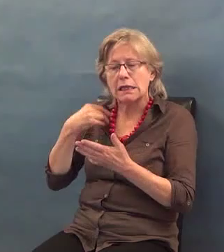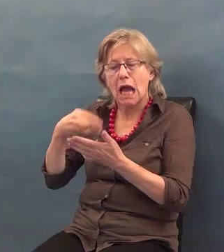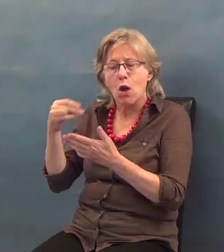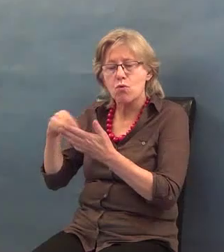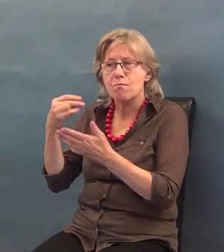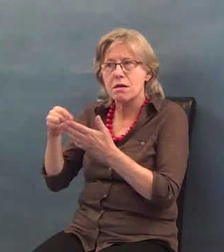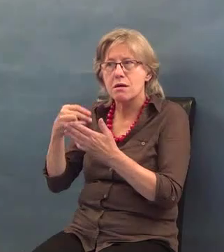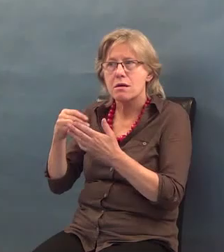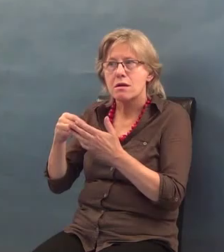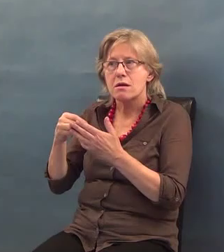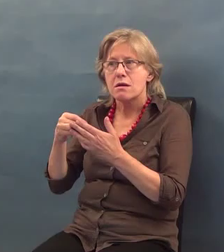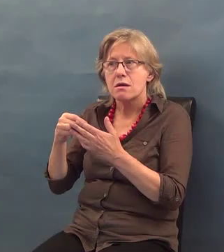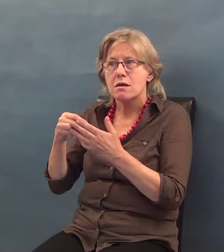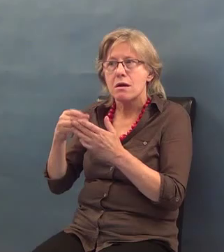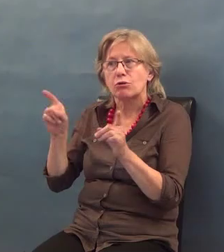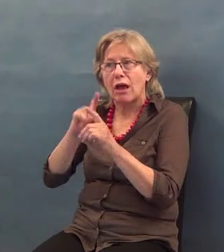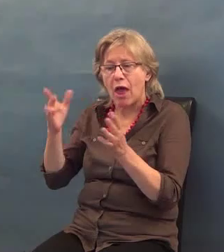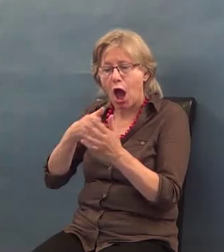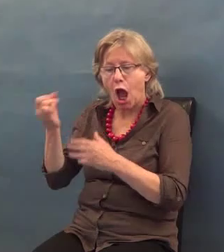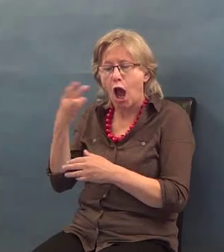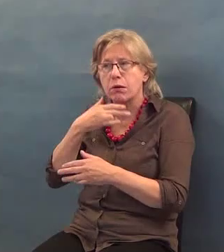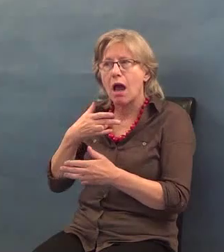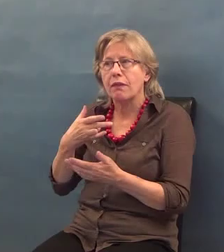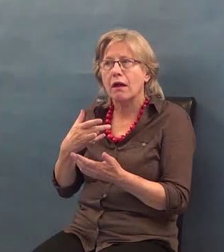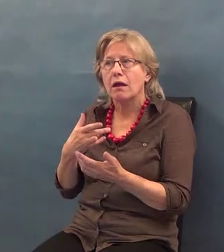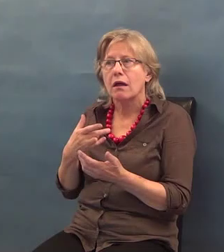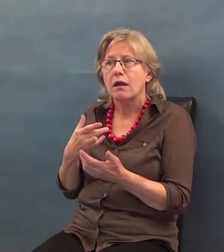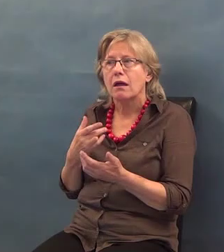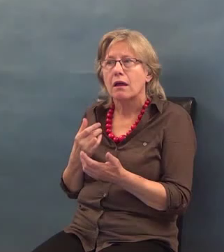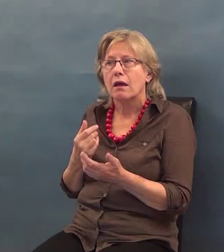Zrobię zakupy przed obiadem.